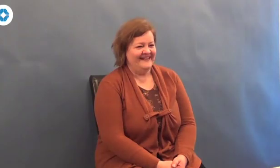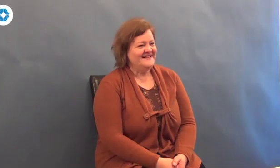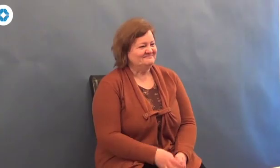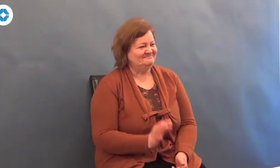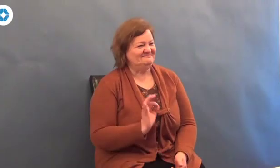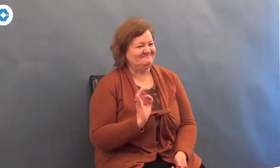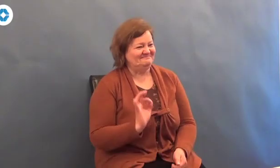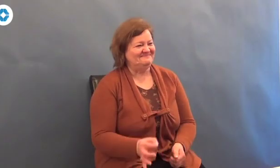Zgadza się.